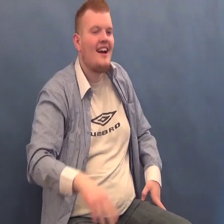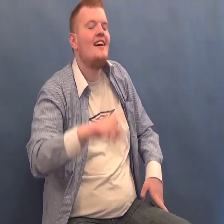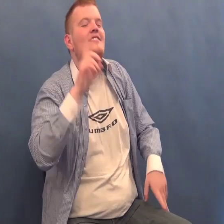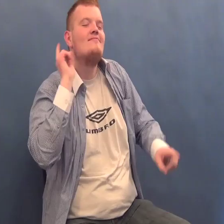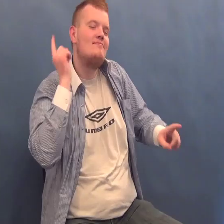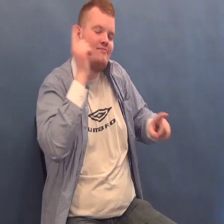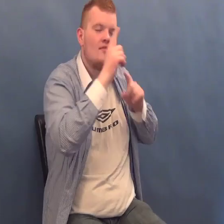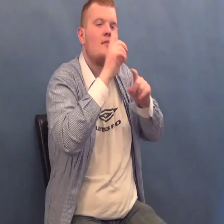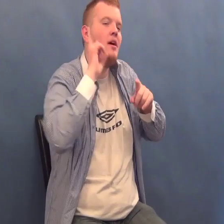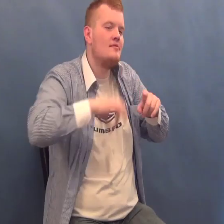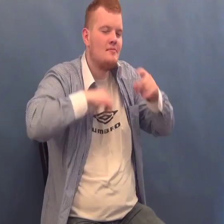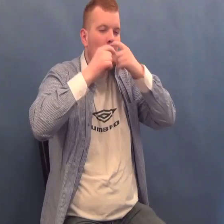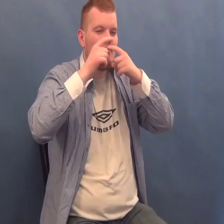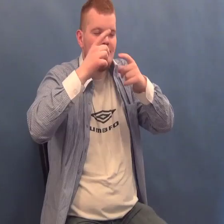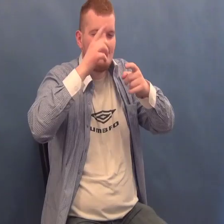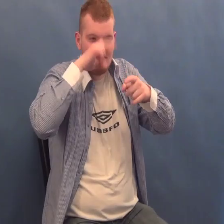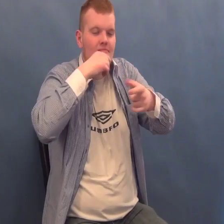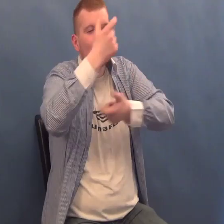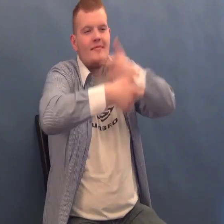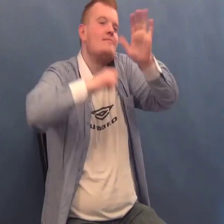Podchodzi do tego pana z wąsem, czyli taty, który robi coś z oknem.